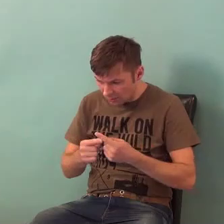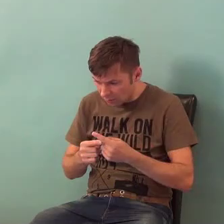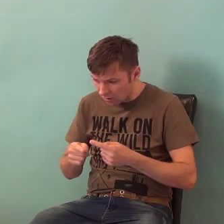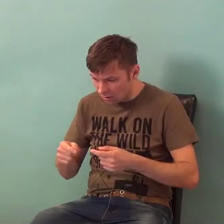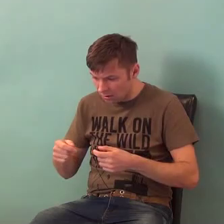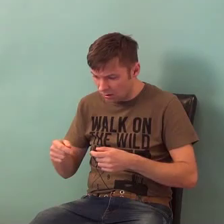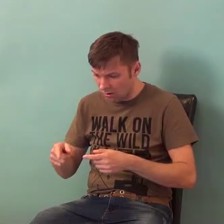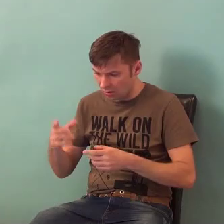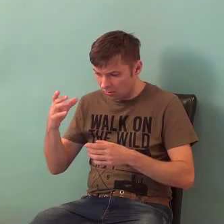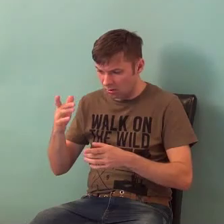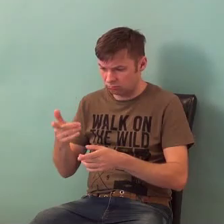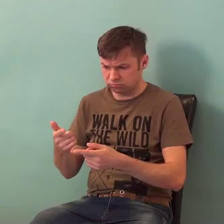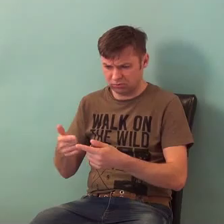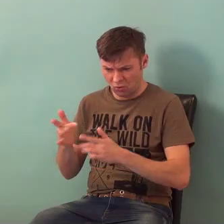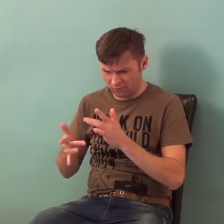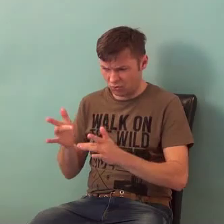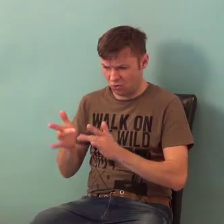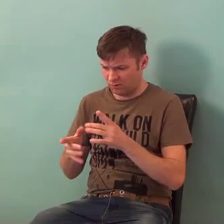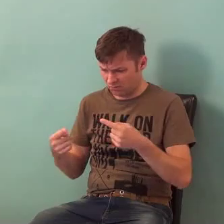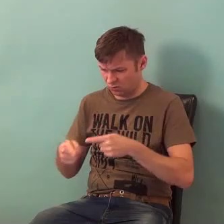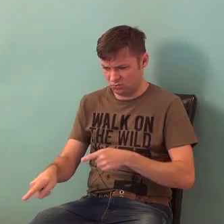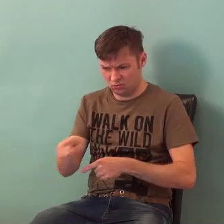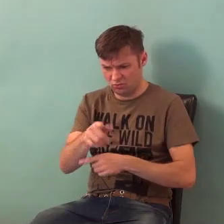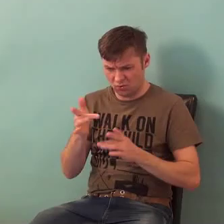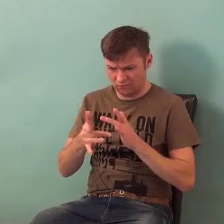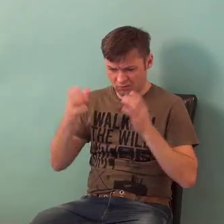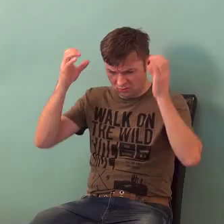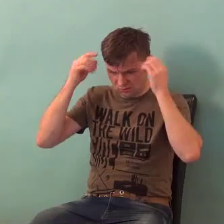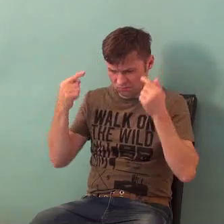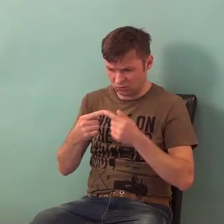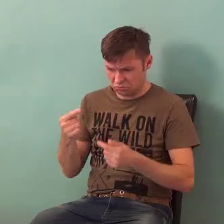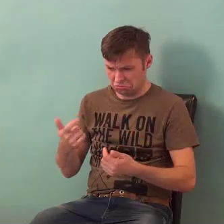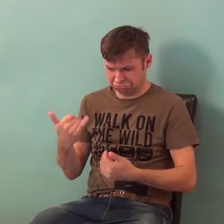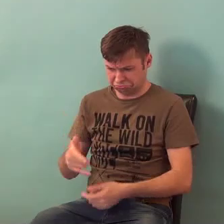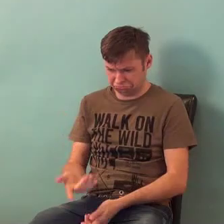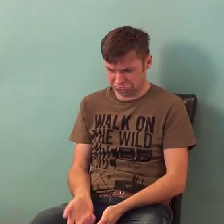Są rowery i powinno pasować, a jest inaczej.